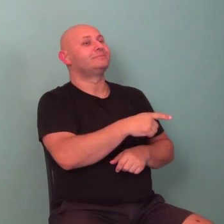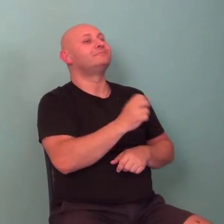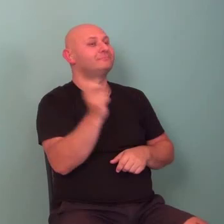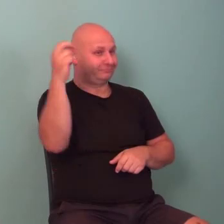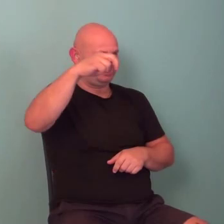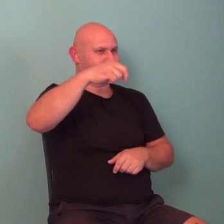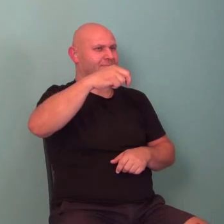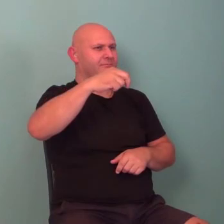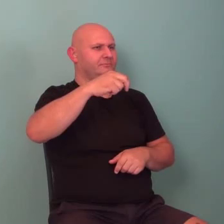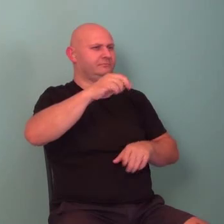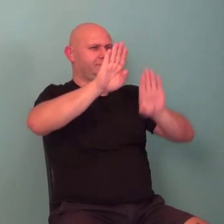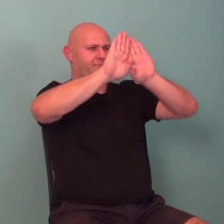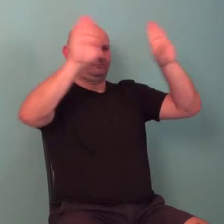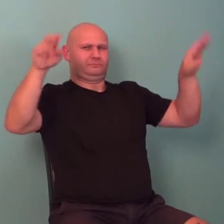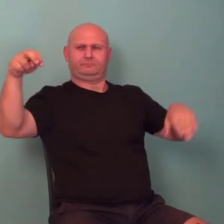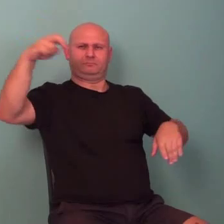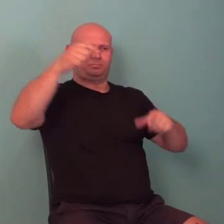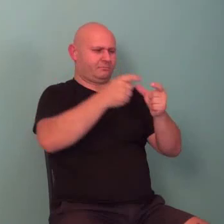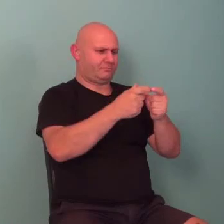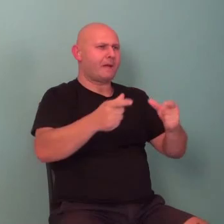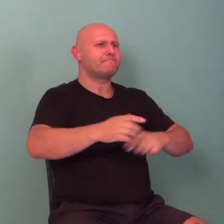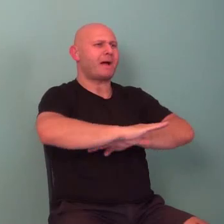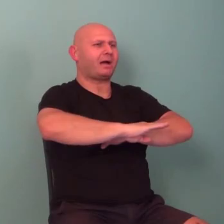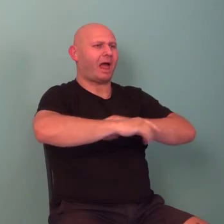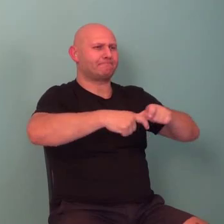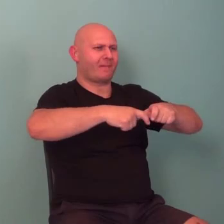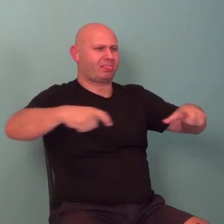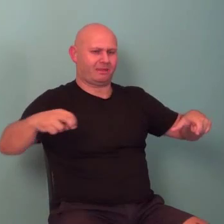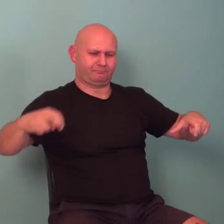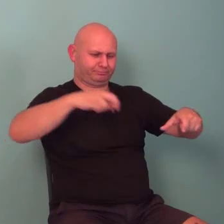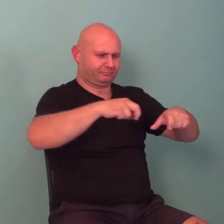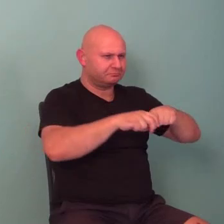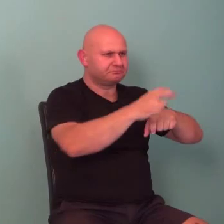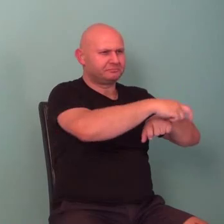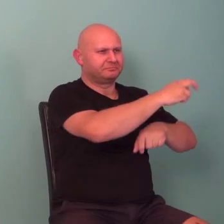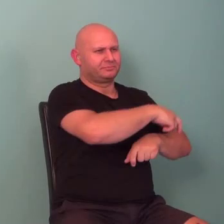Wszedł po parapecie okiennym.